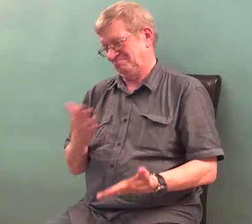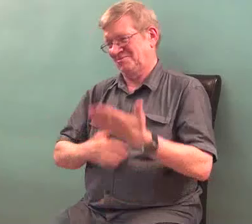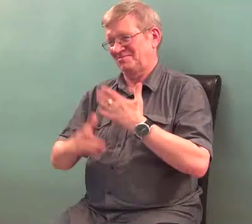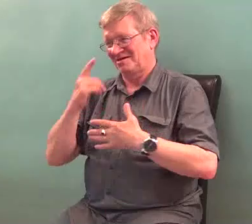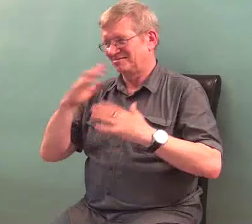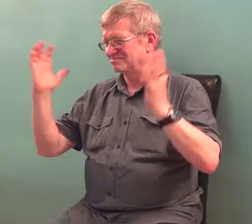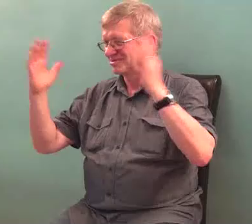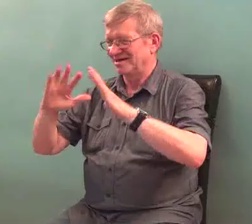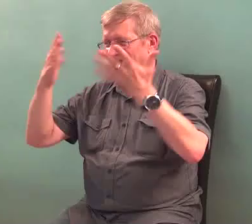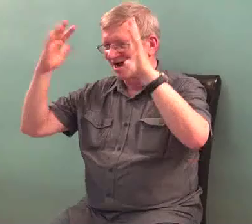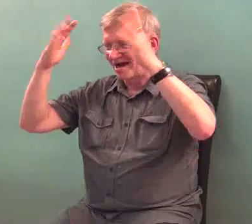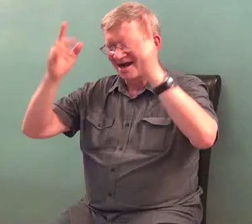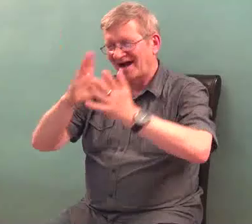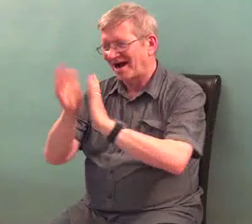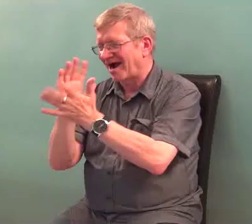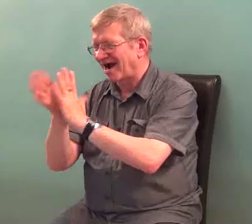Dużo Głuchych się zejdzie i będziemy migać.